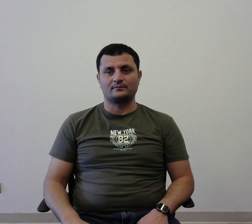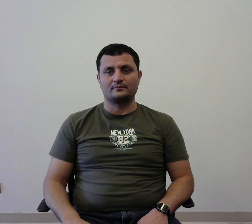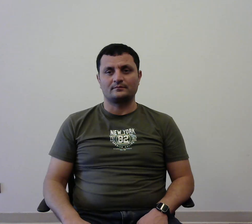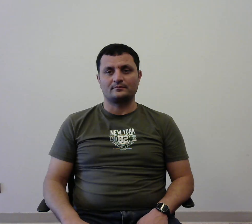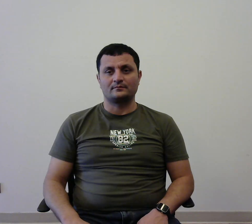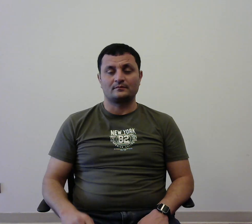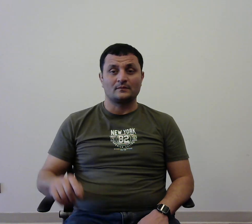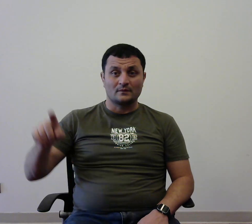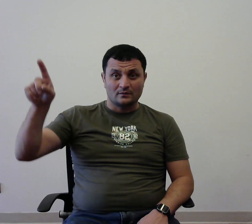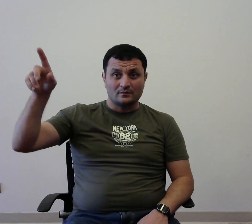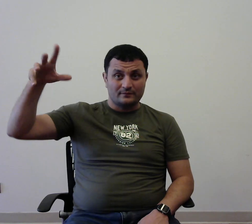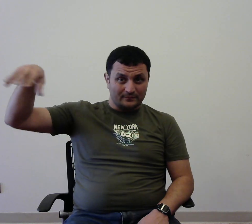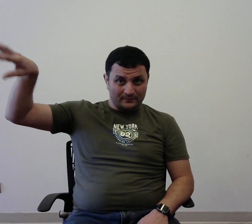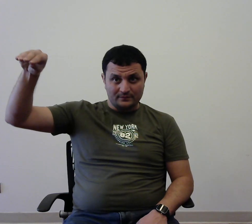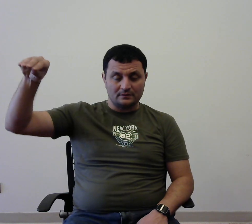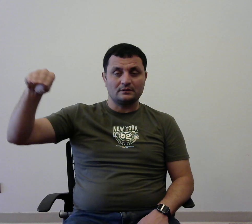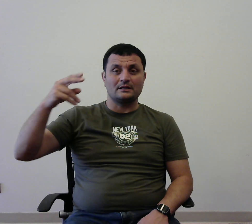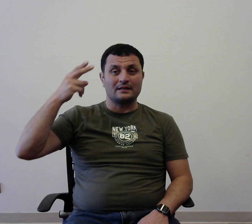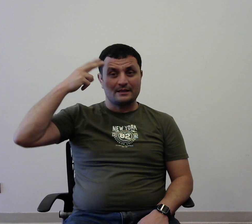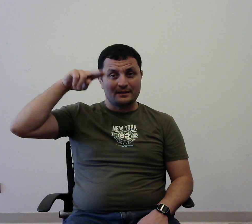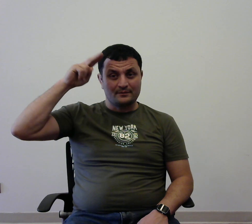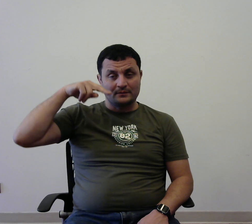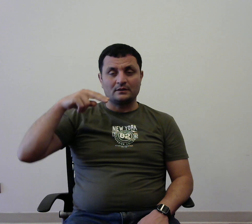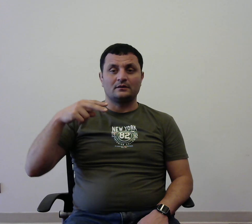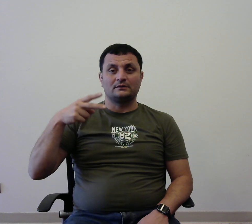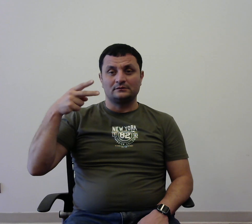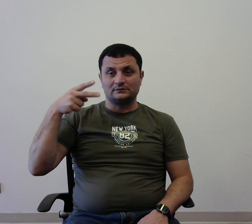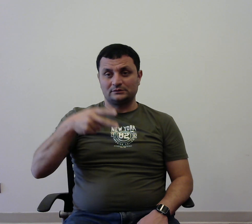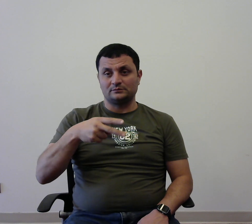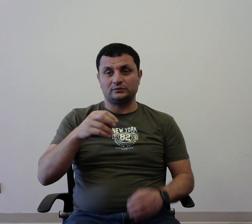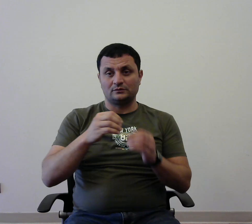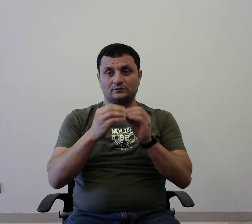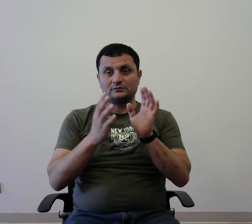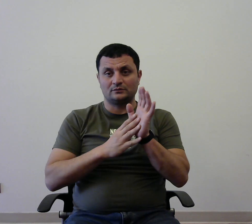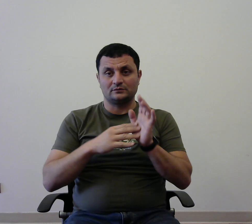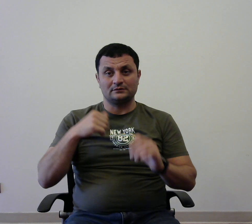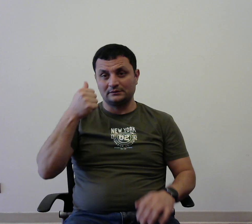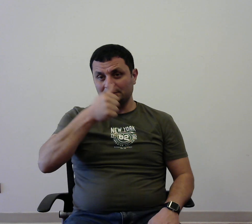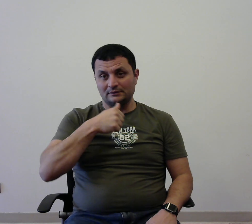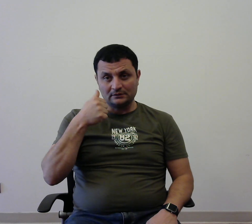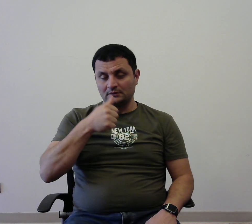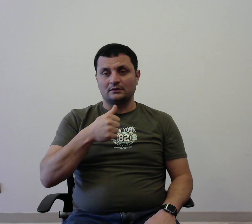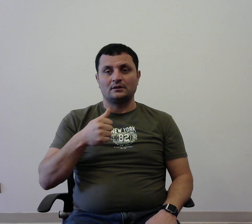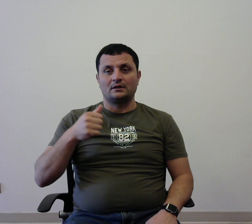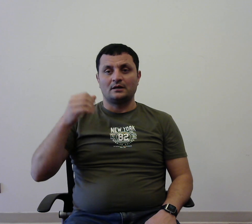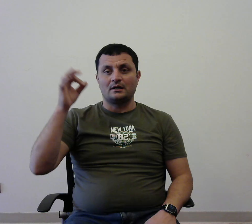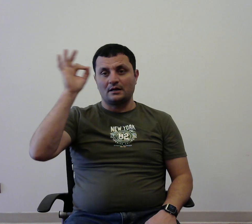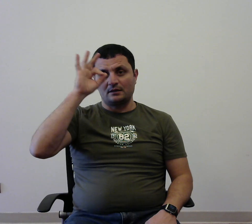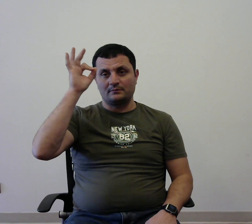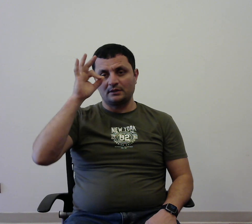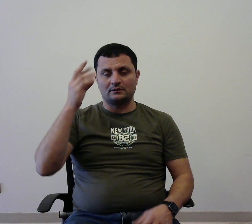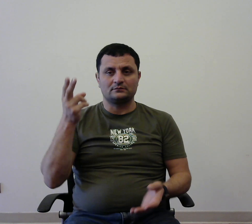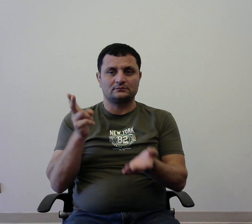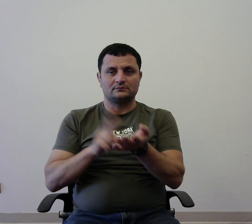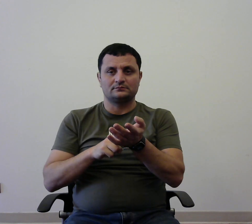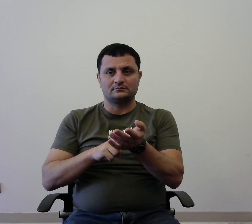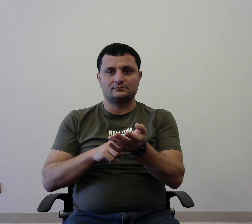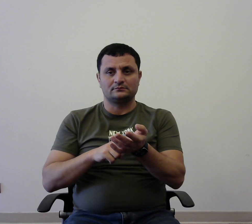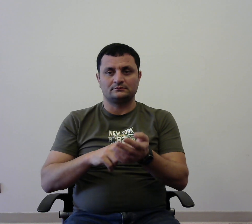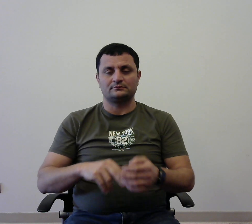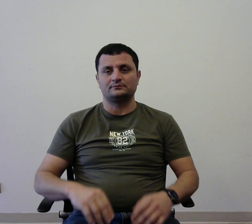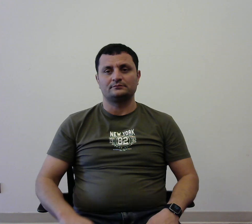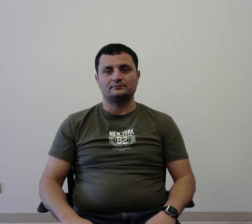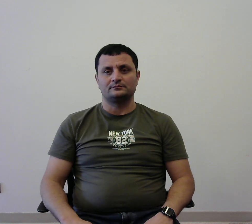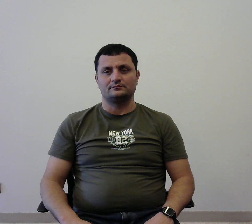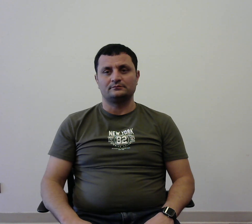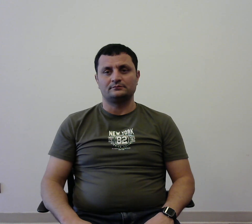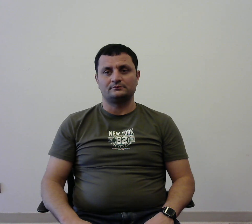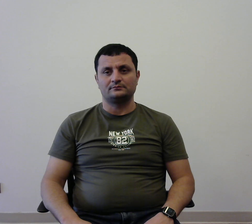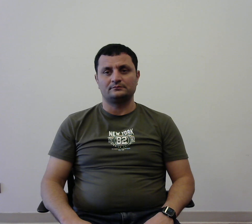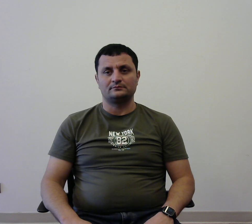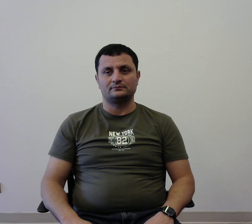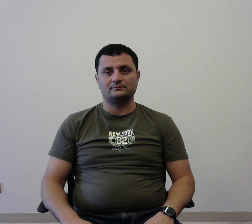Onların əmisi 2019-cu ildə Almaniyaya köçüb